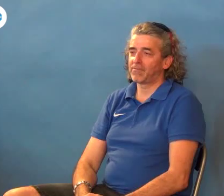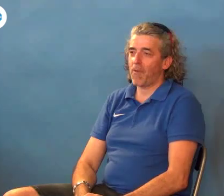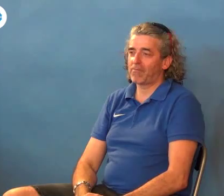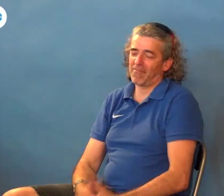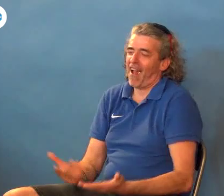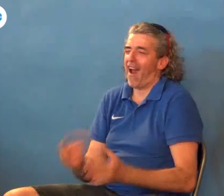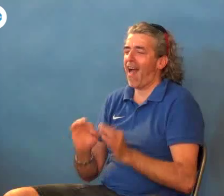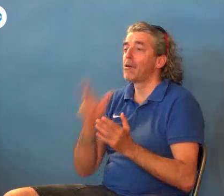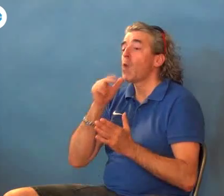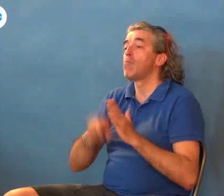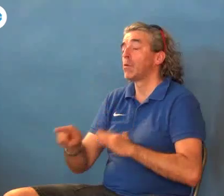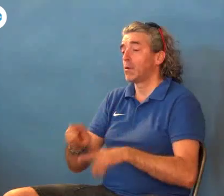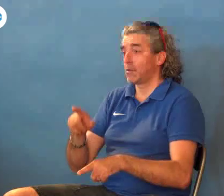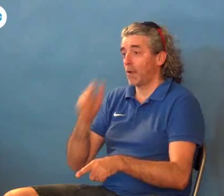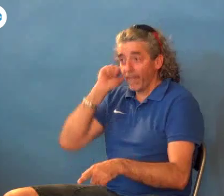Ale ta żaba, co uciekła, to była dziewczyna czy chłopak?